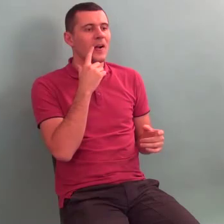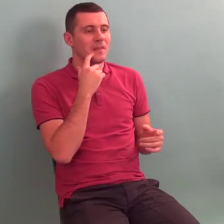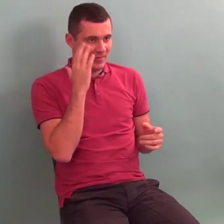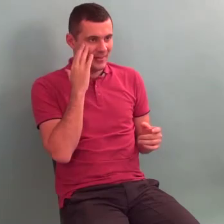Wiem.